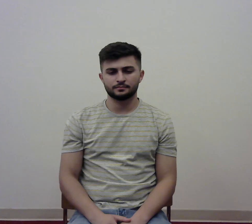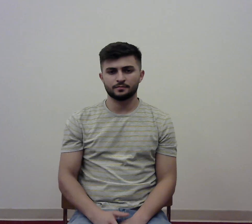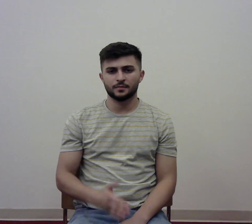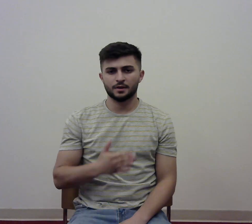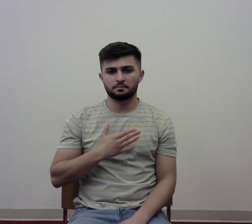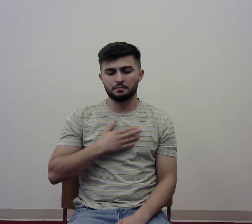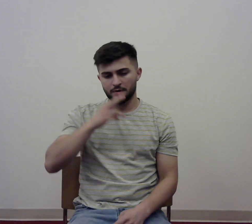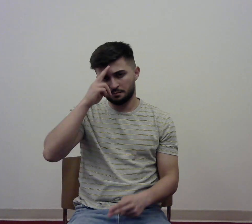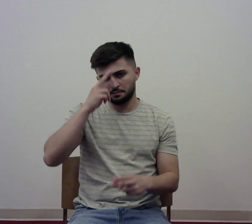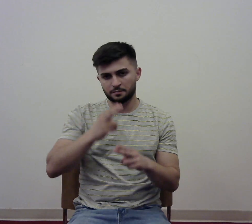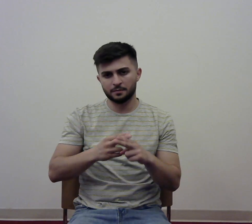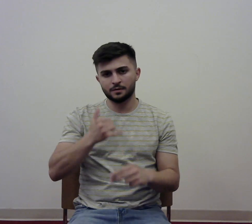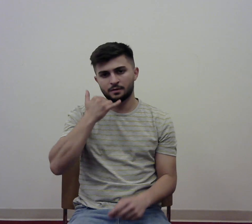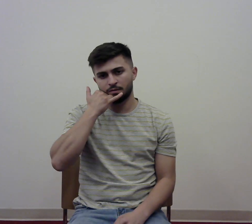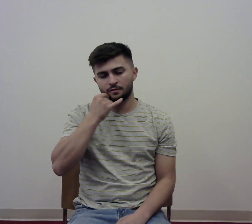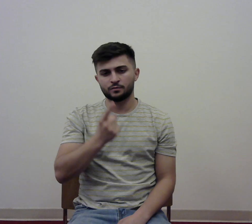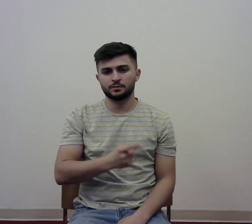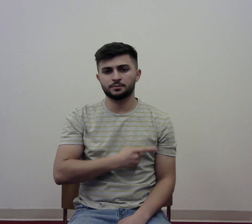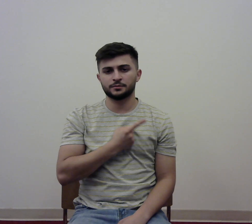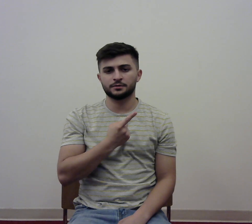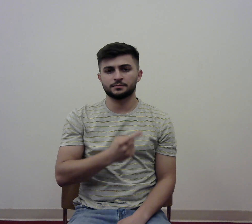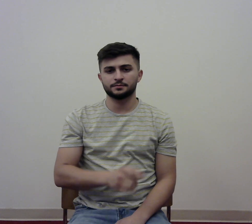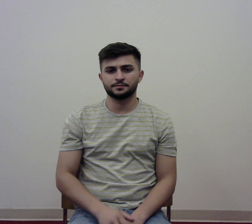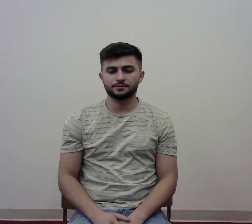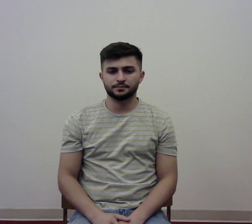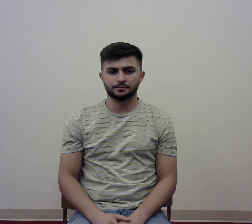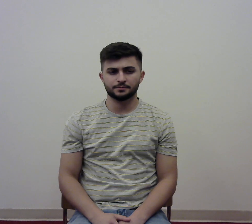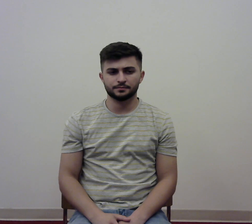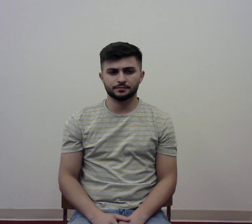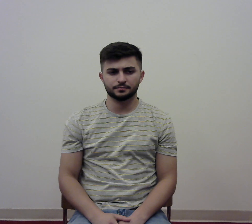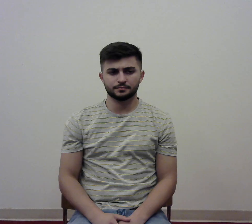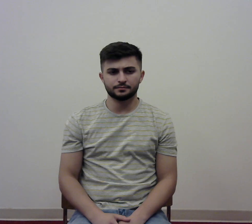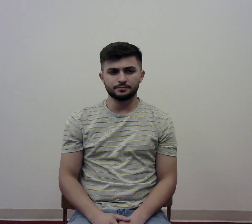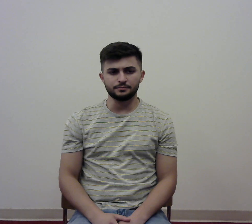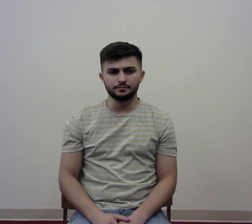Mənim qardaşım telefon ustasıdır